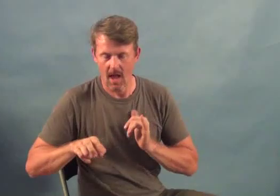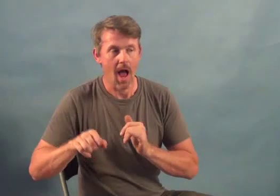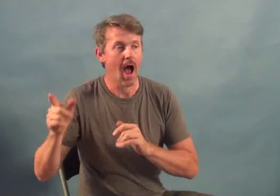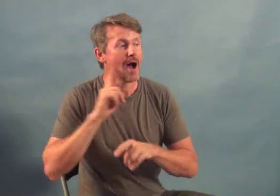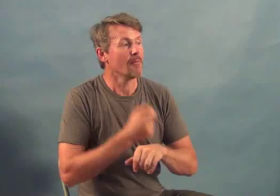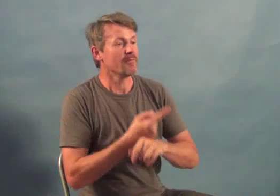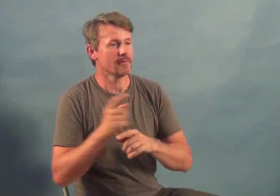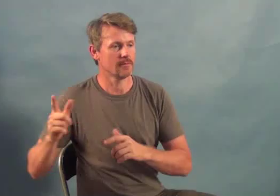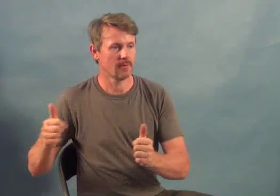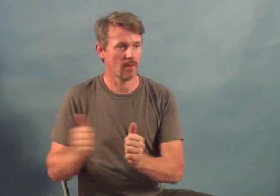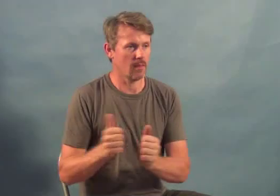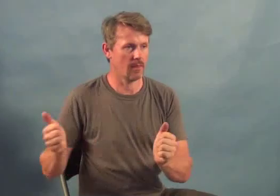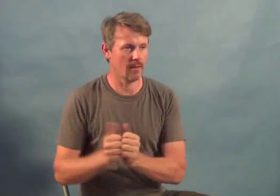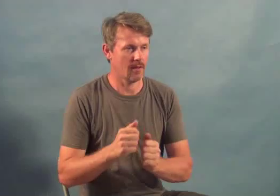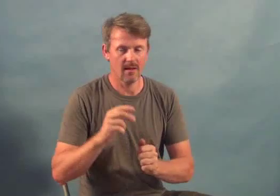Chłopiec, który rzucał kamieniami, dołączył do Charliego Chaplina.